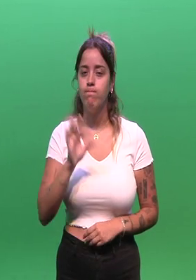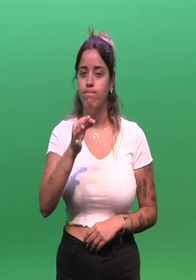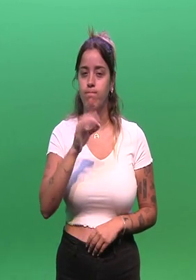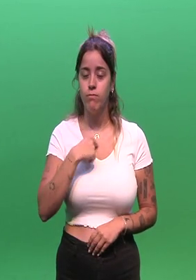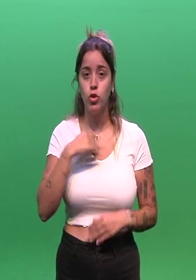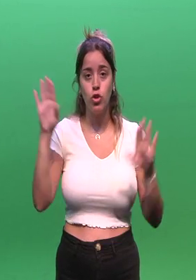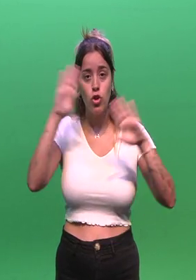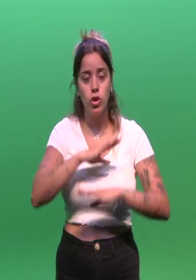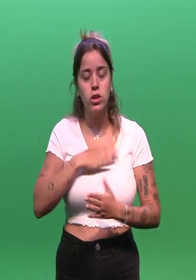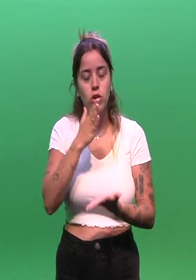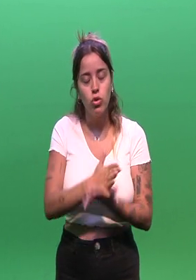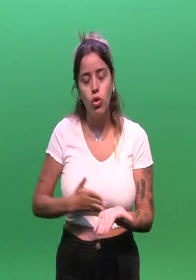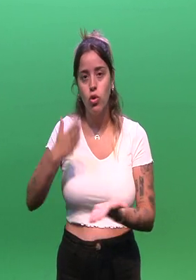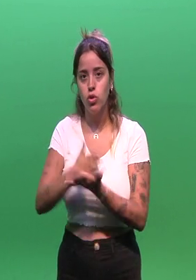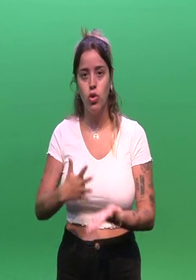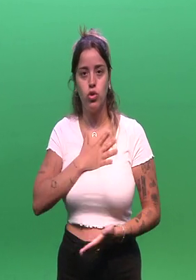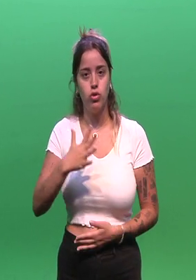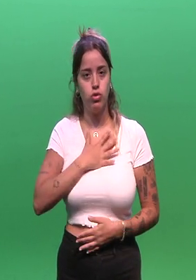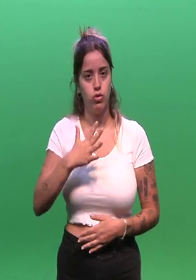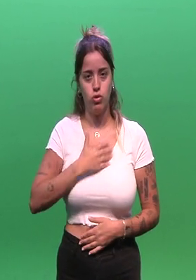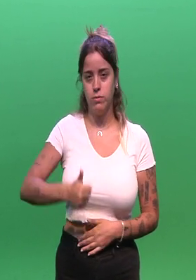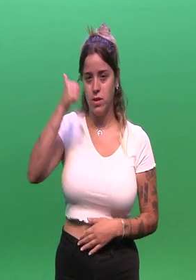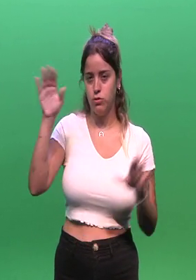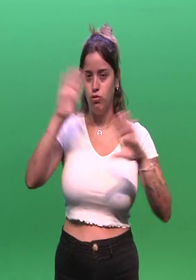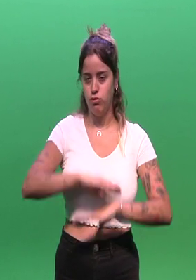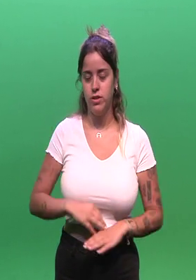Sí, a la nit em desperto perquè tinc tos, em passa més a la nit.